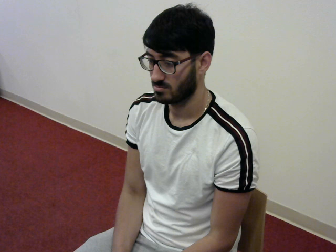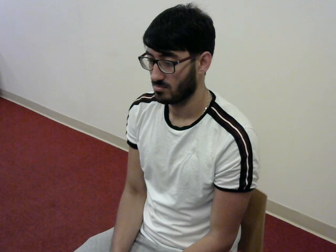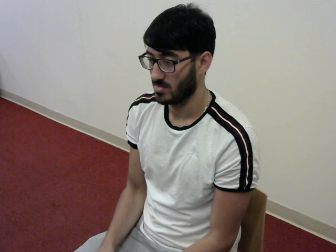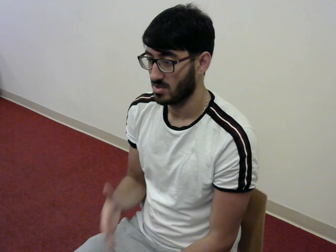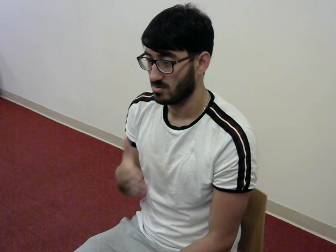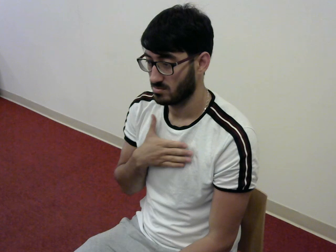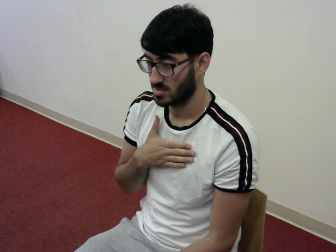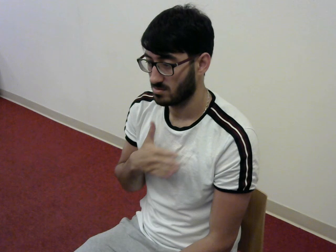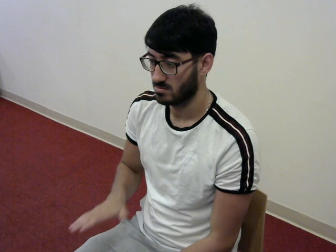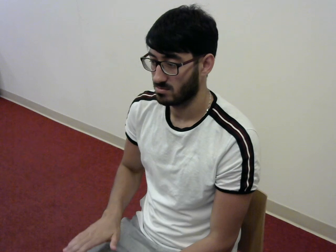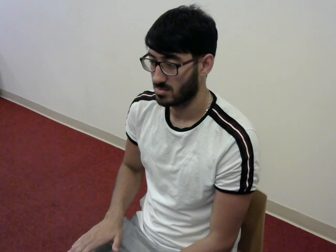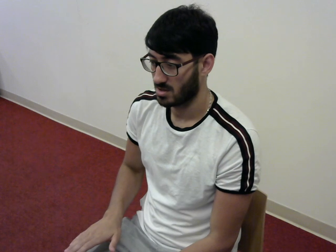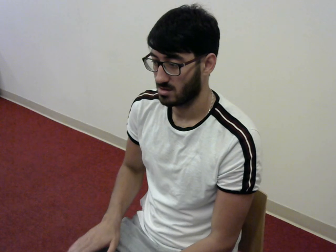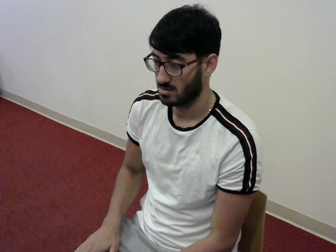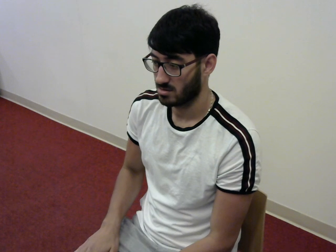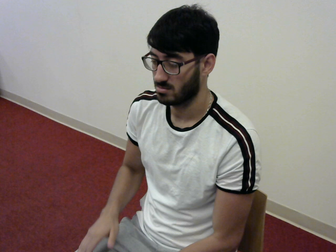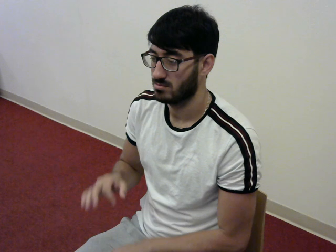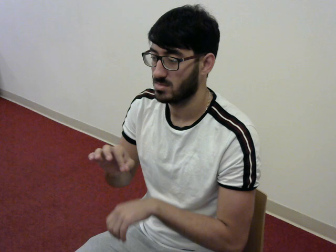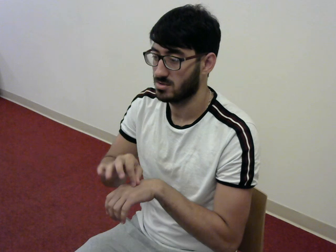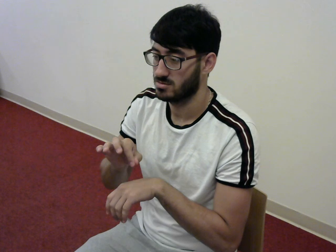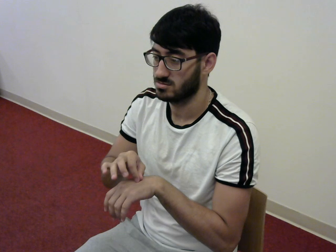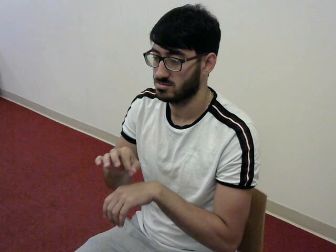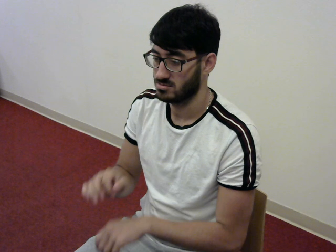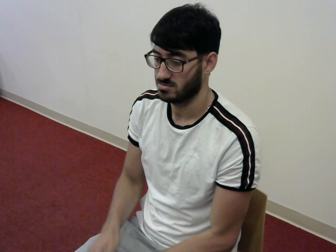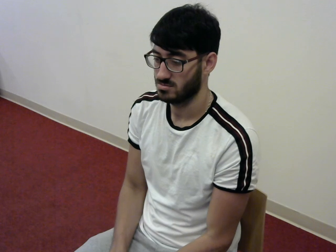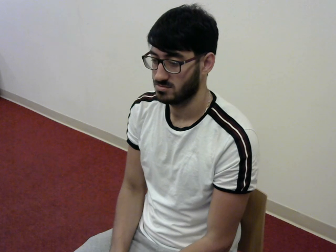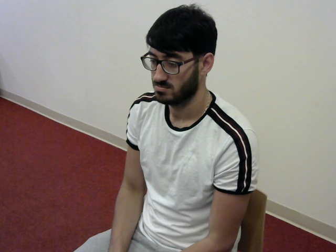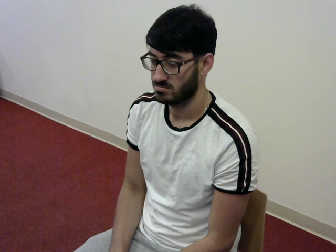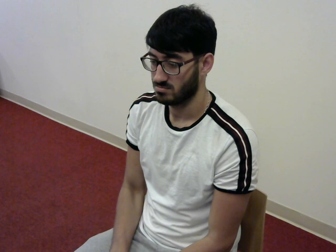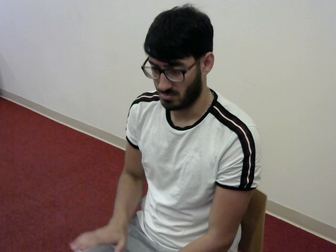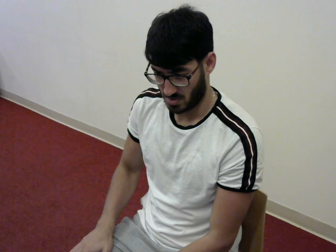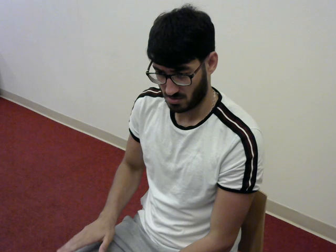Mənim ayağım ağrıyır